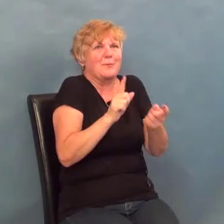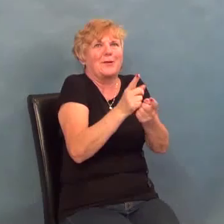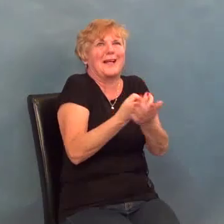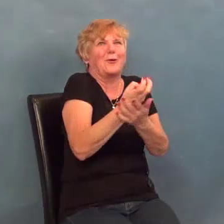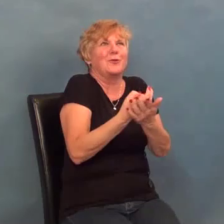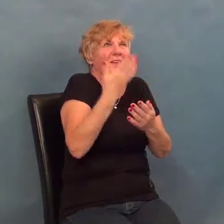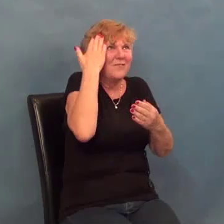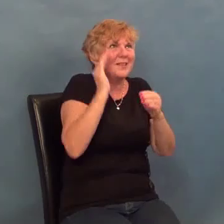Wiesz z góry?